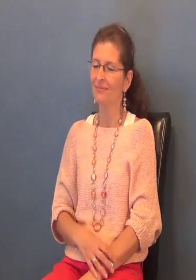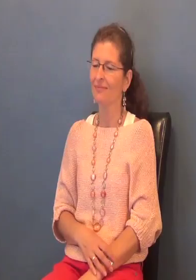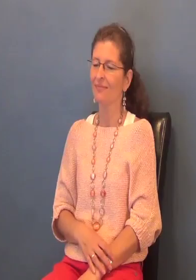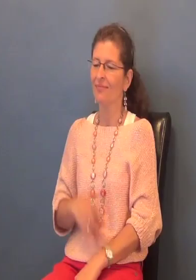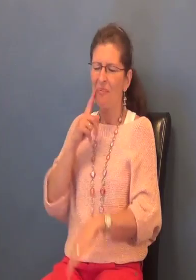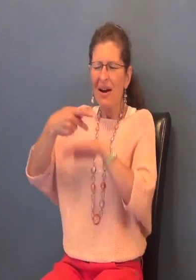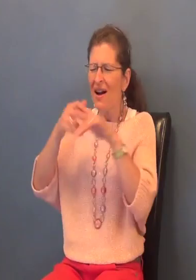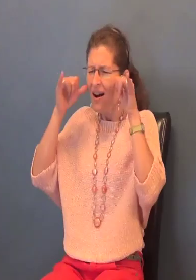Chłopiec jadąc, krzyczał.